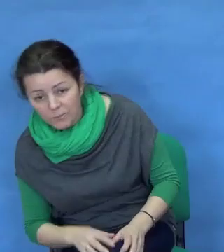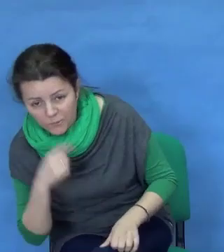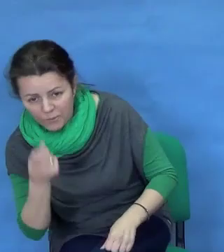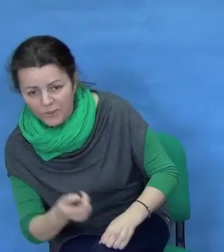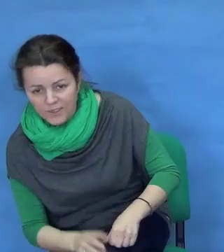Mówiłam.